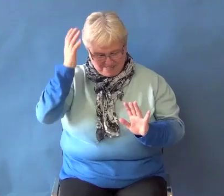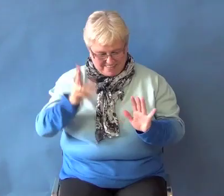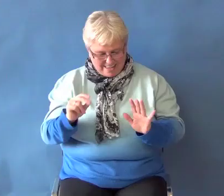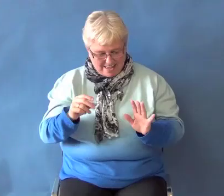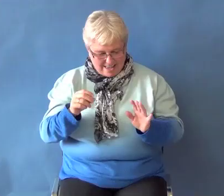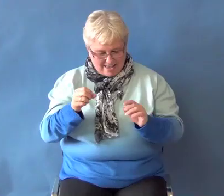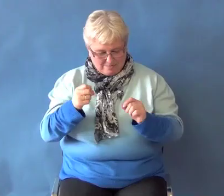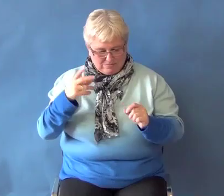Małe nie.